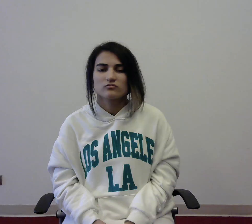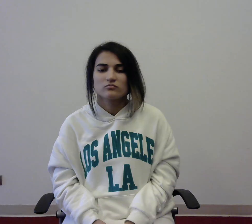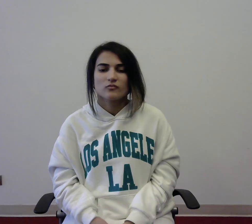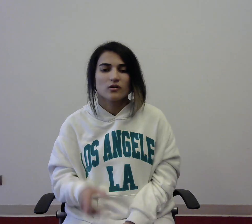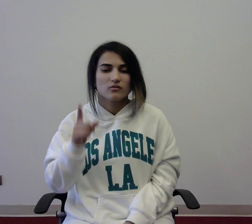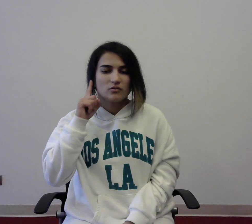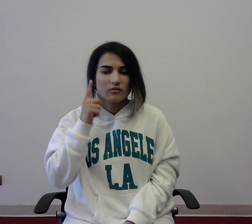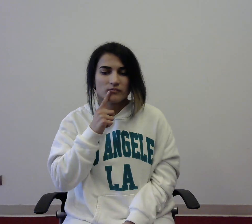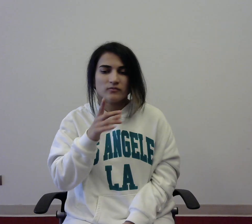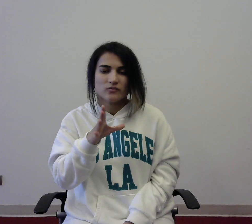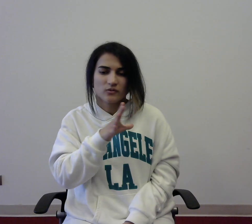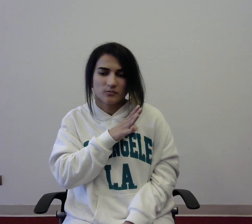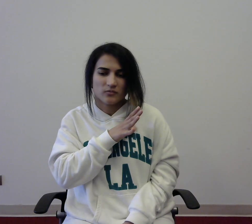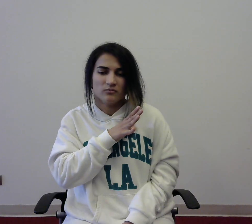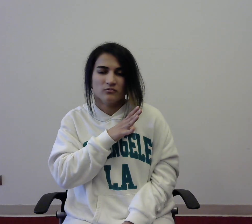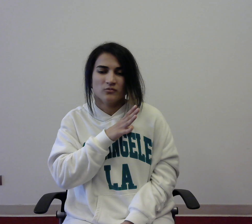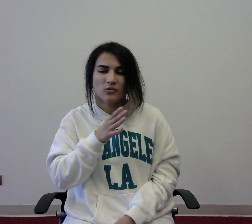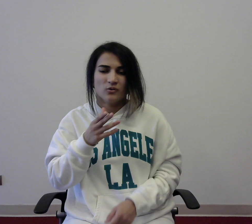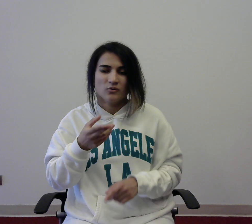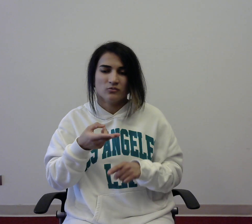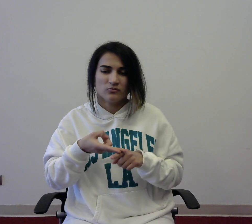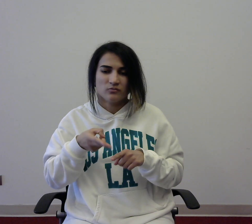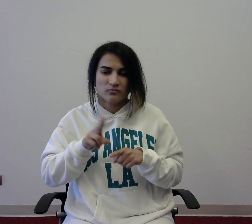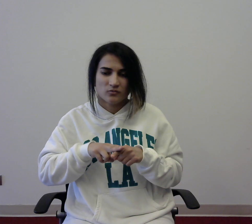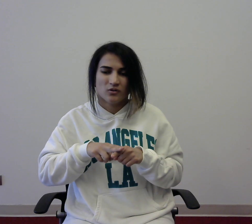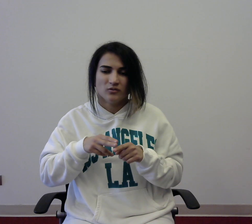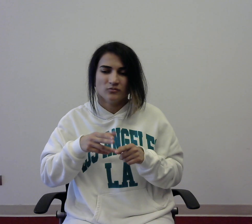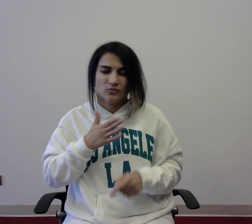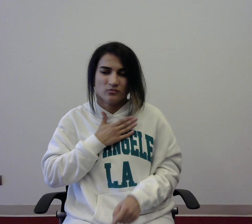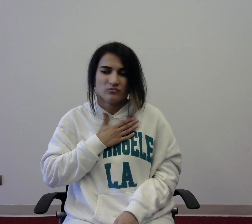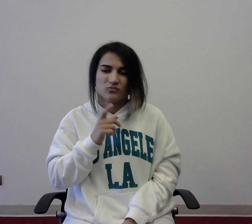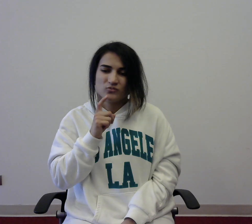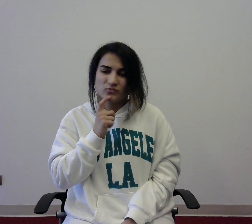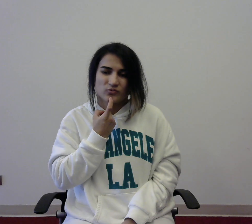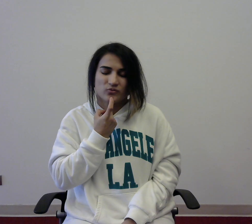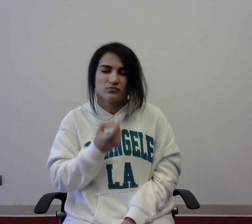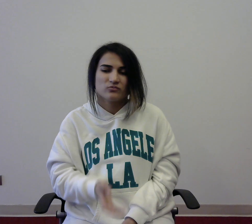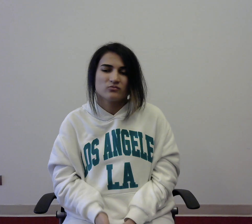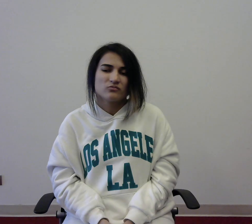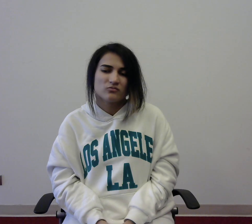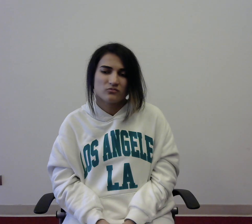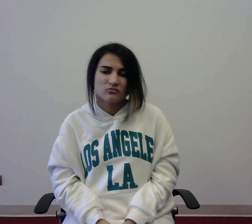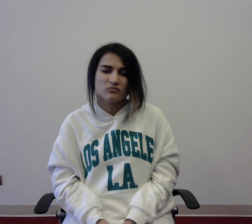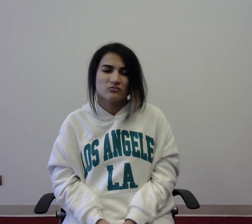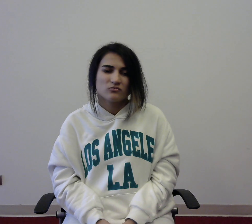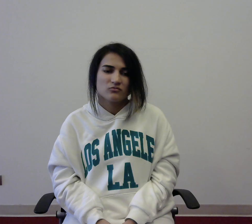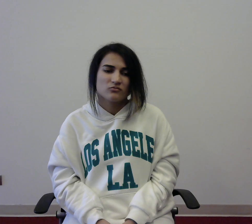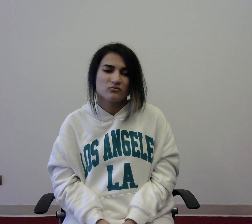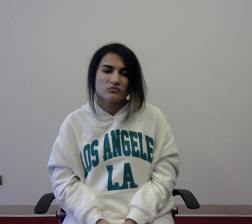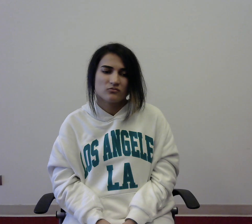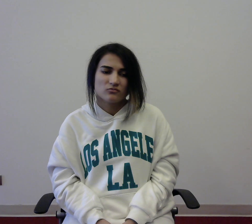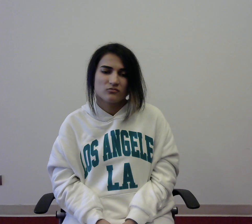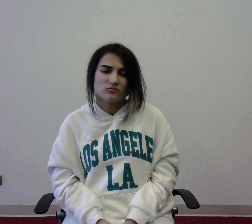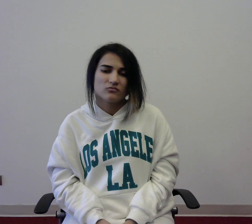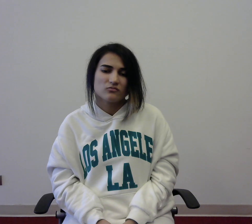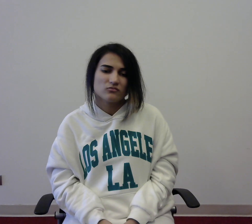Eşitmə məhdudiyyəti olduğuna görə bu mənə çətindir